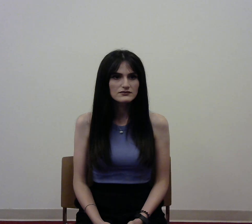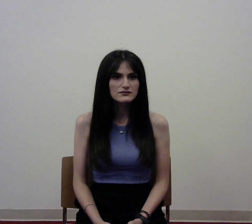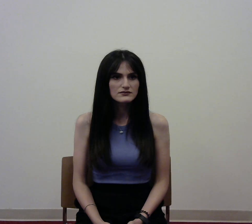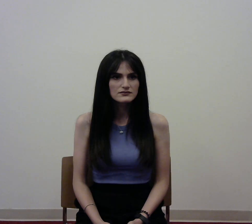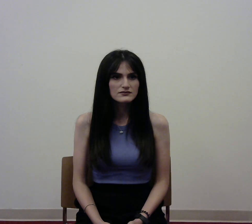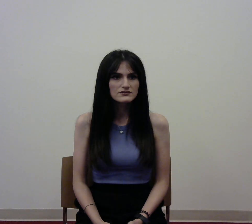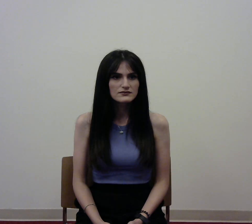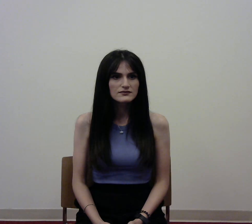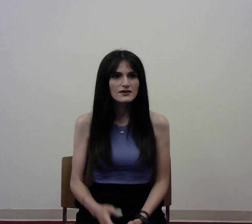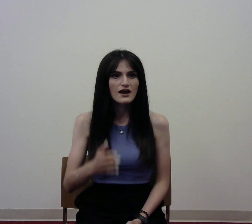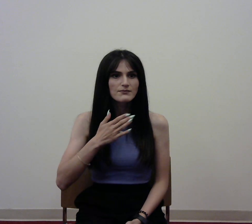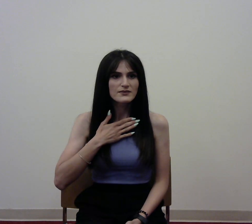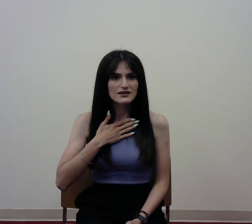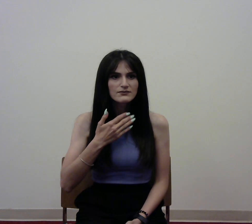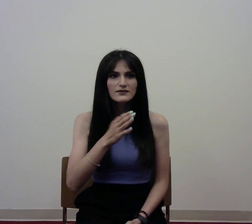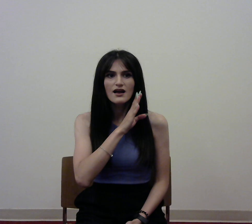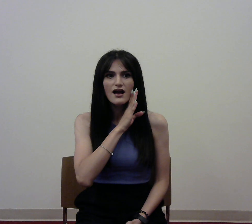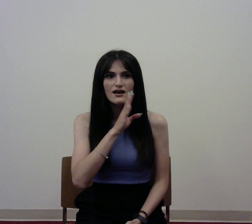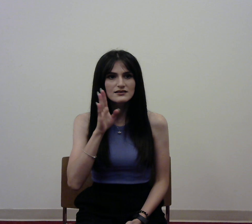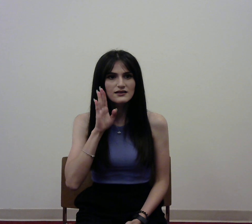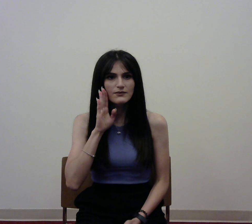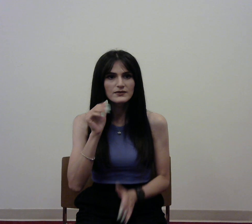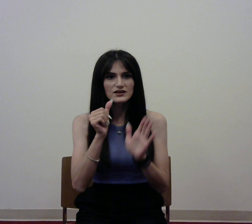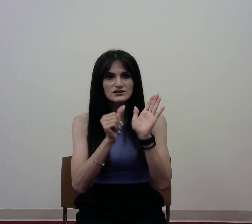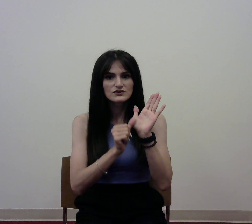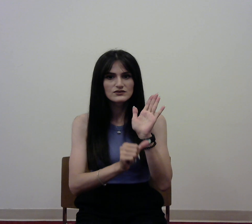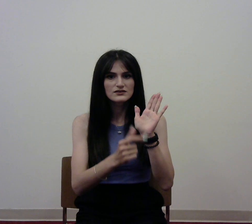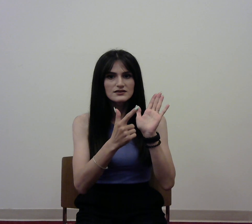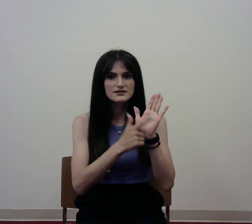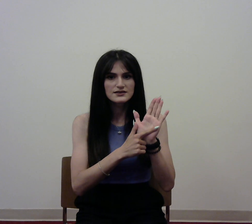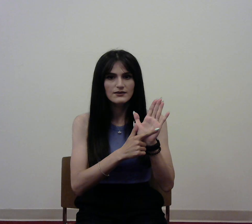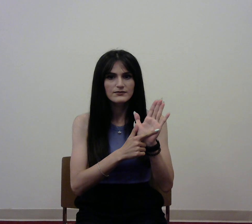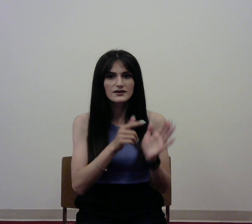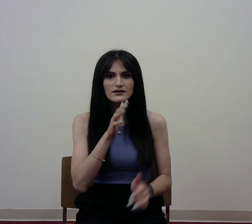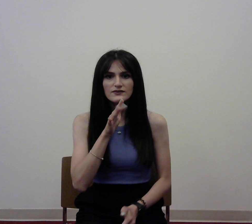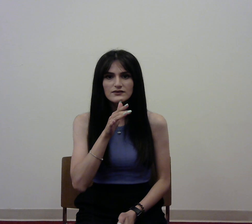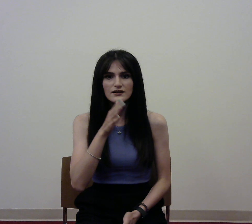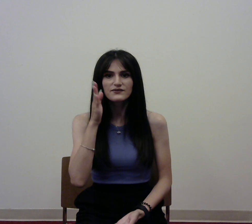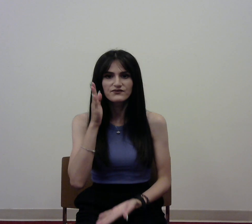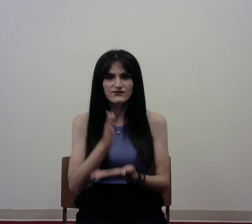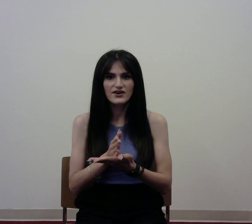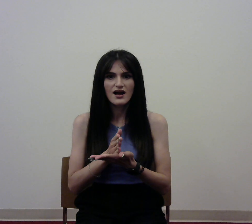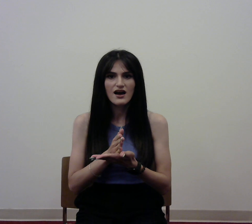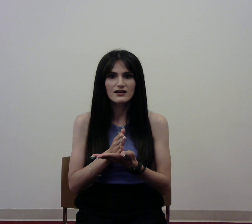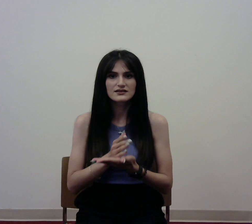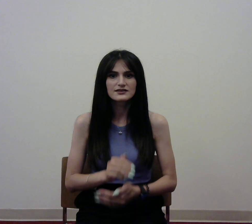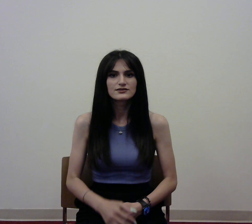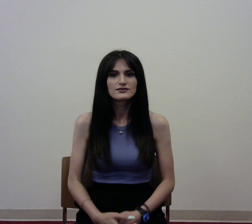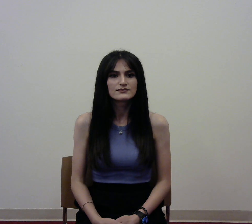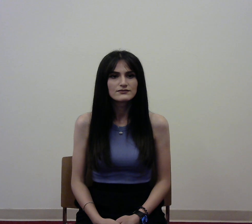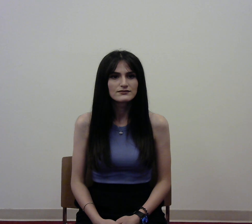Mənim anamın 67 yaşı var